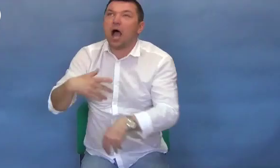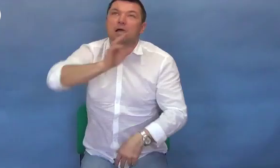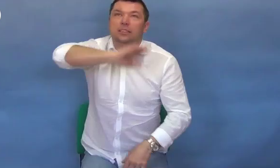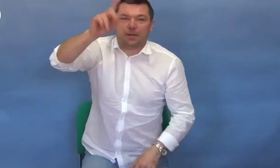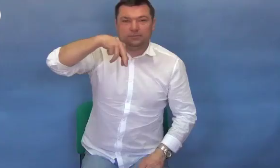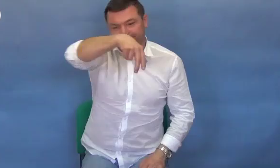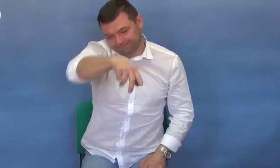A jeśli nie ma, to nie wolno.